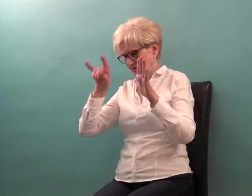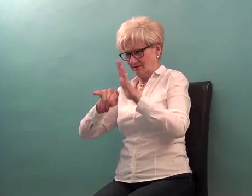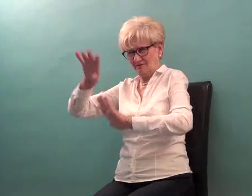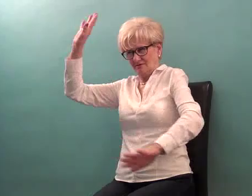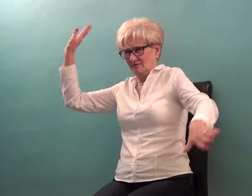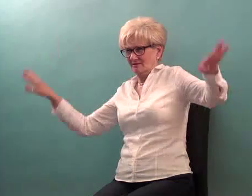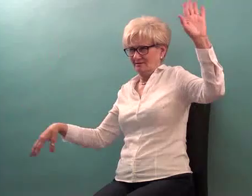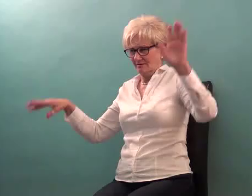Macha łapami bezładnie.